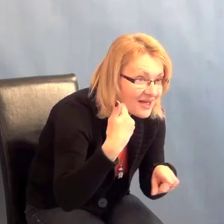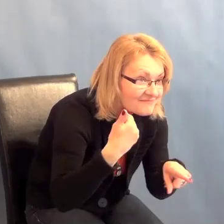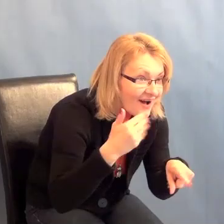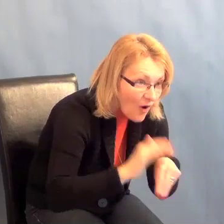Nie masz?